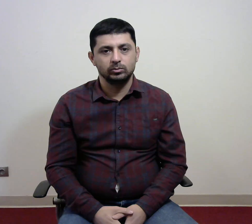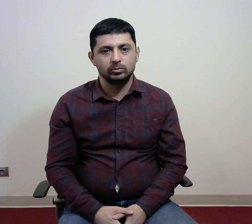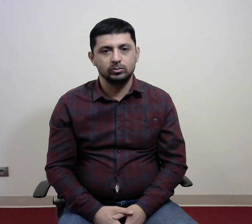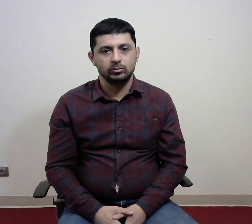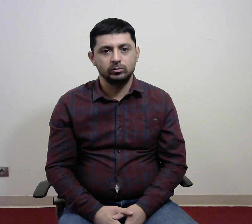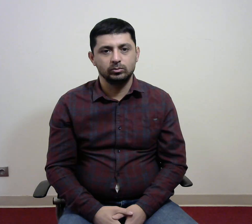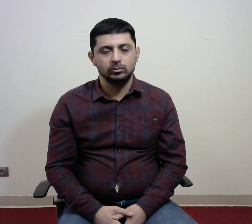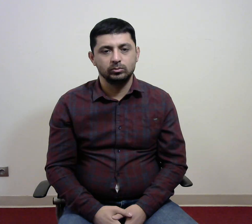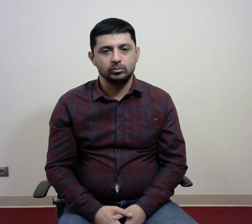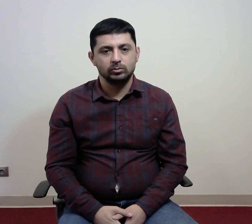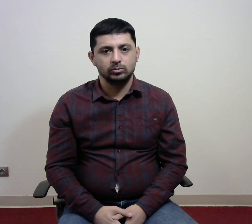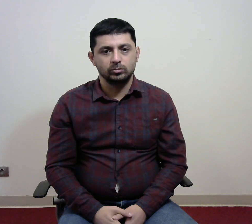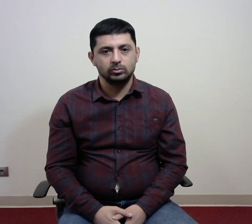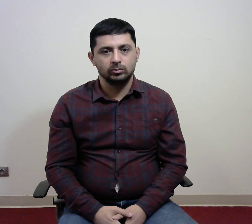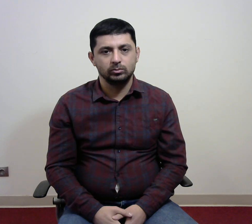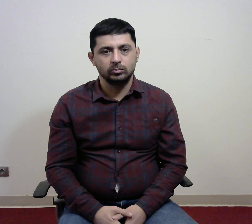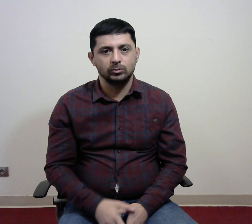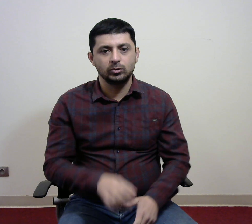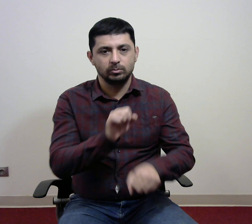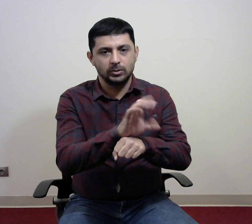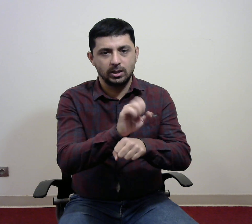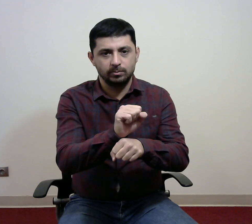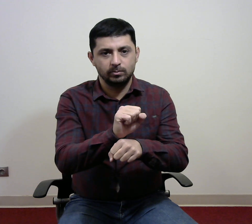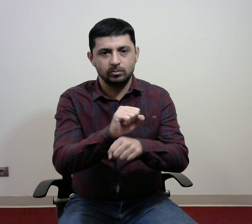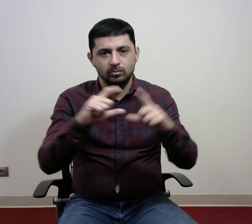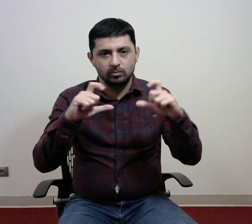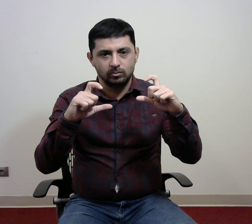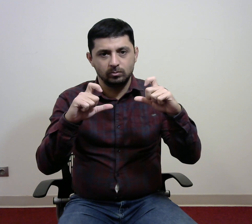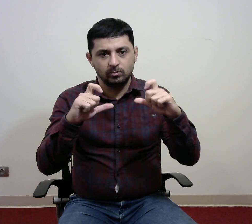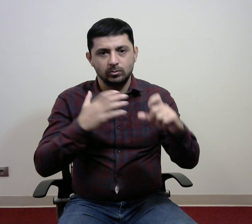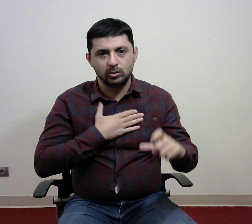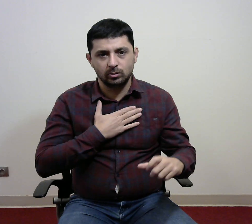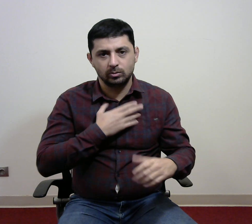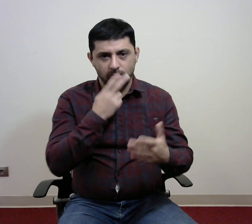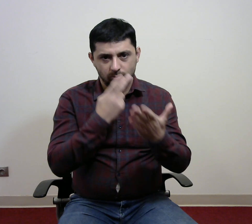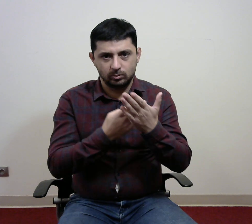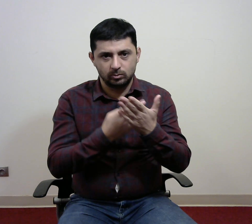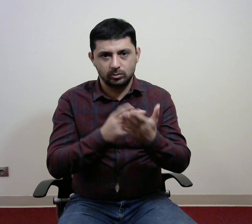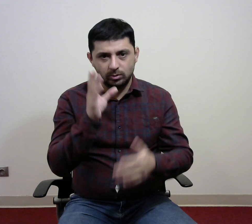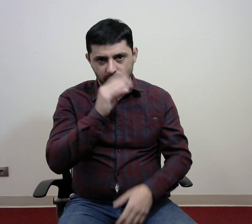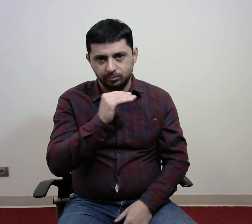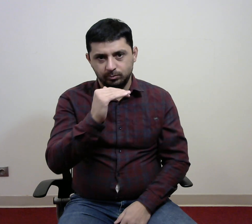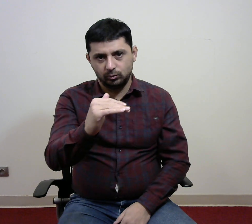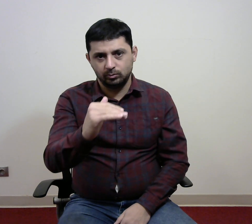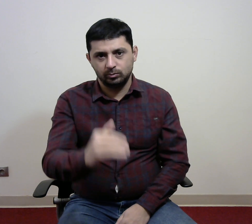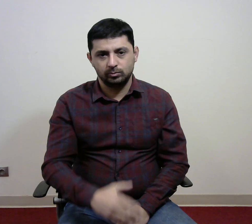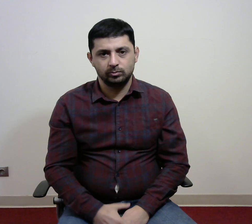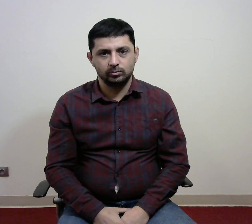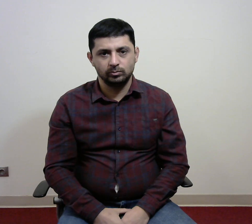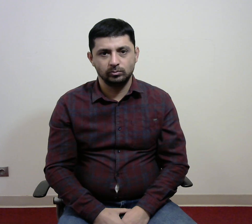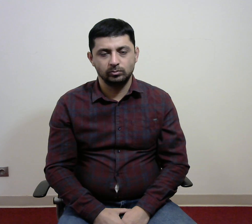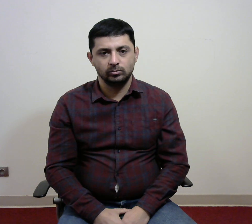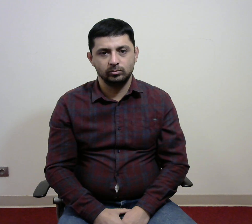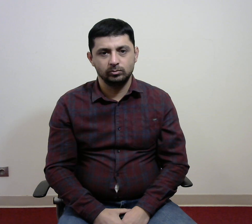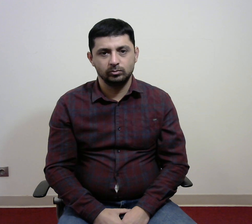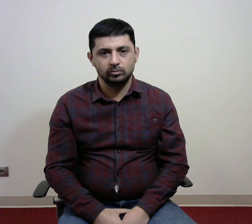Çəkdiyin şəkilləri mənə göstərə bilərsənmi?